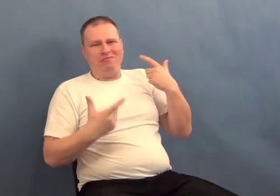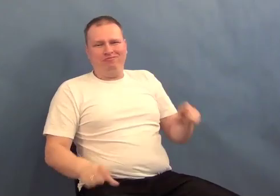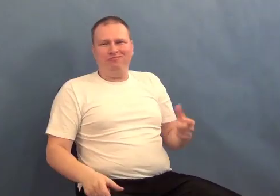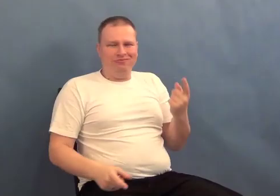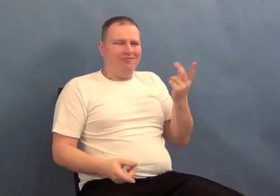"Spałem."